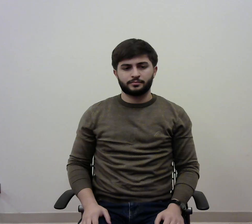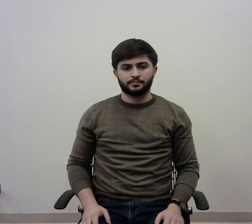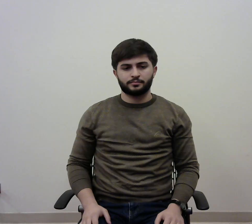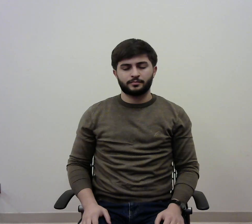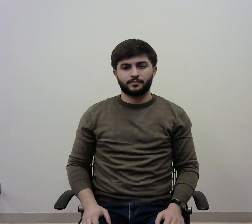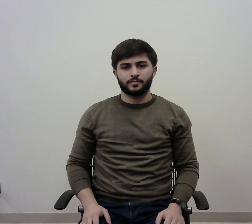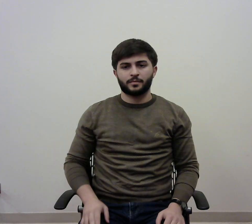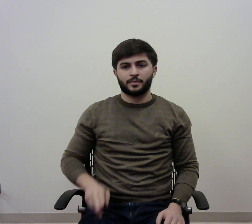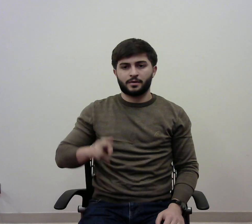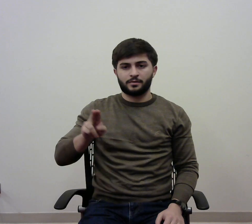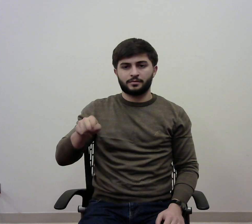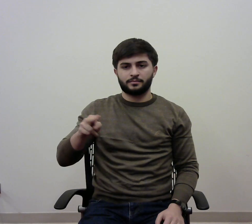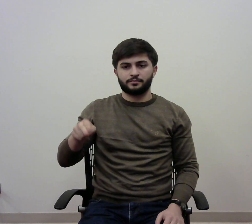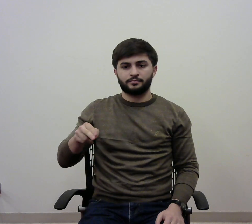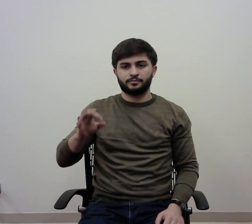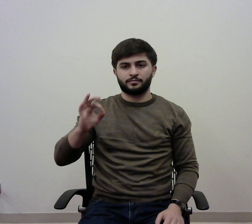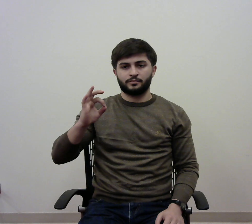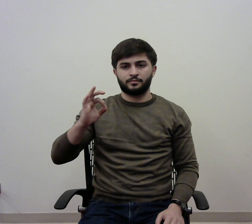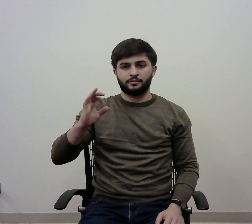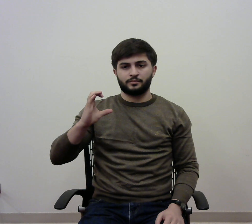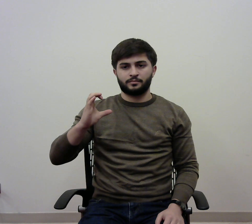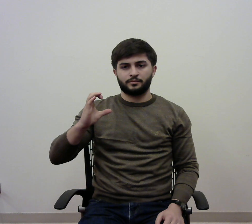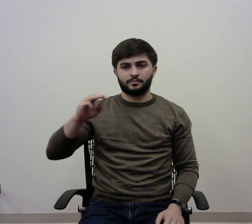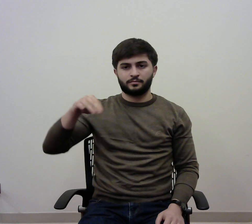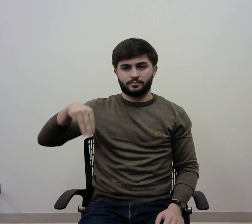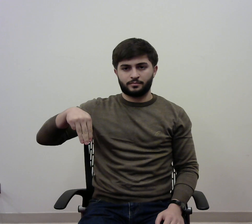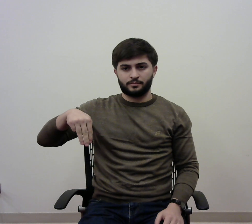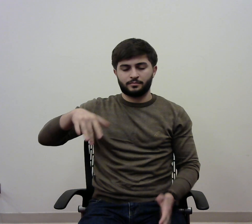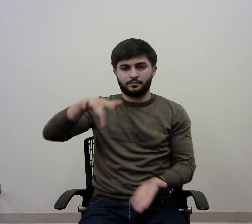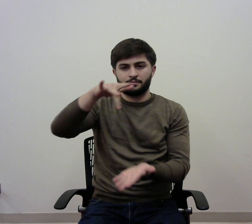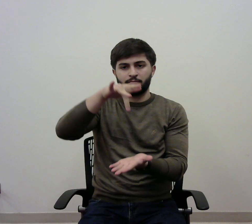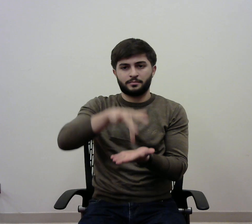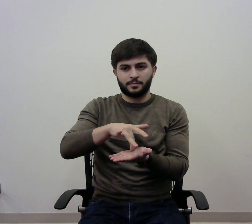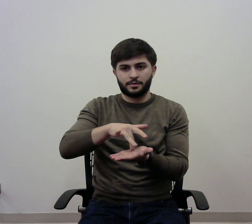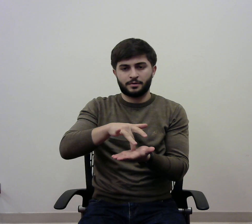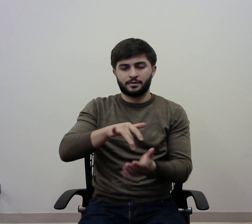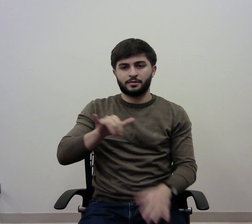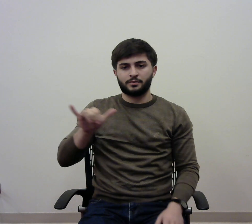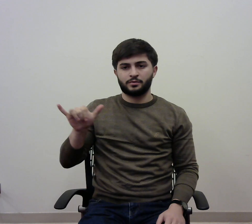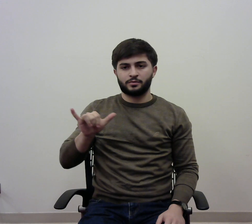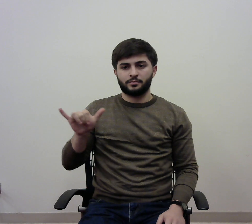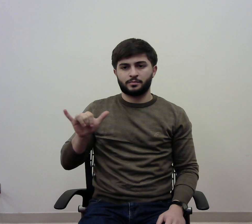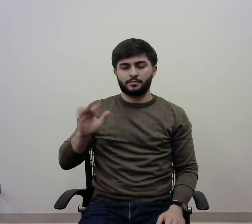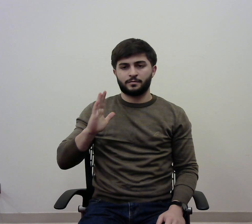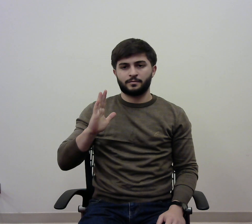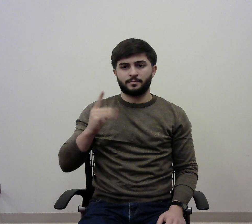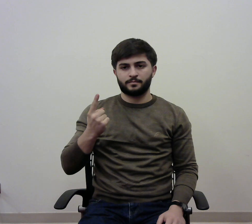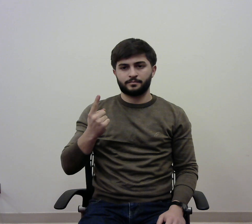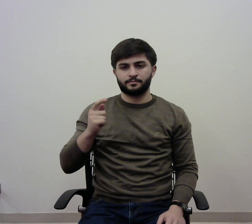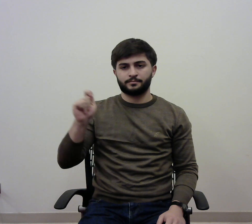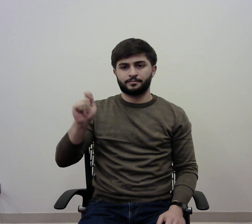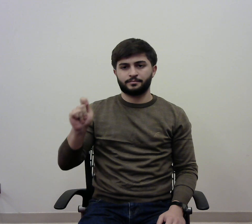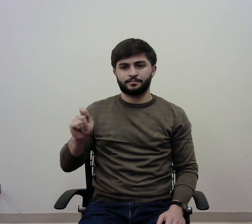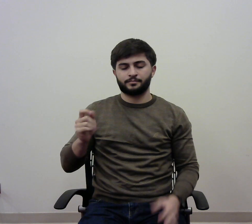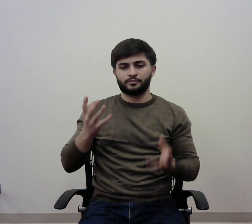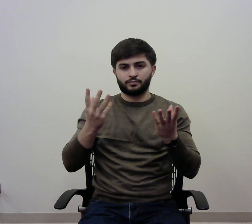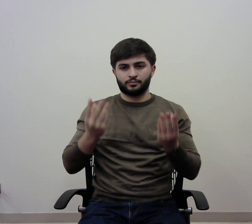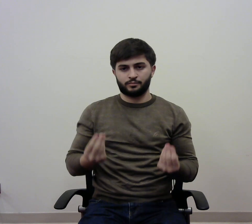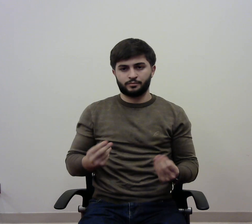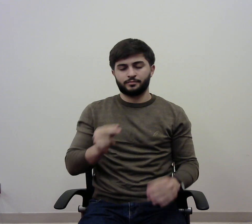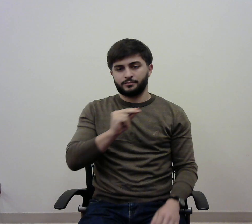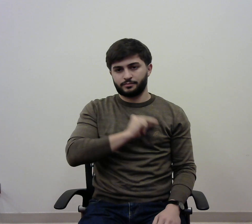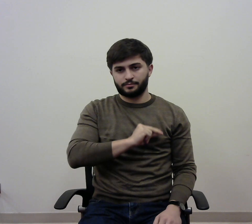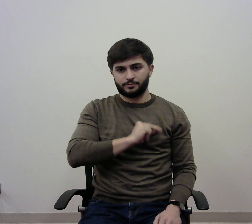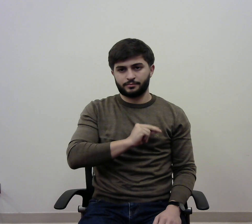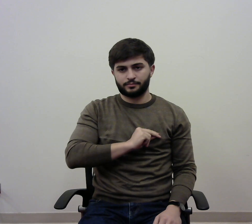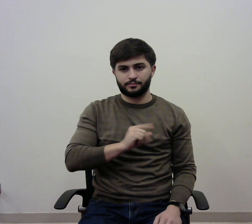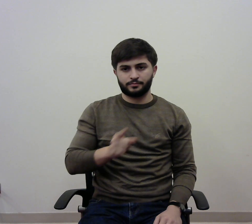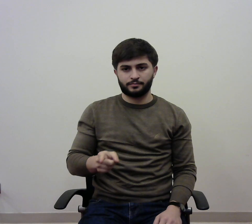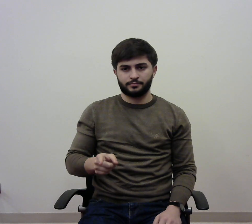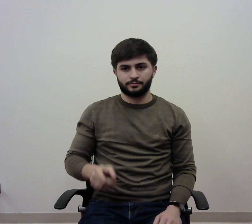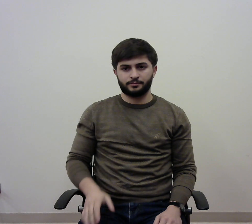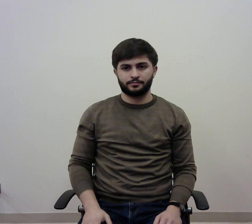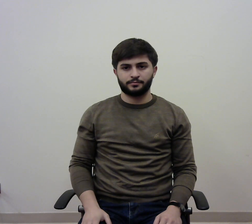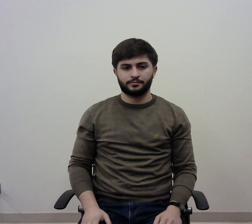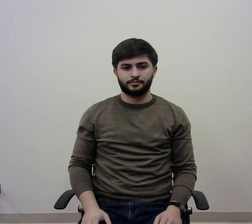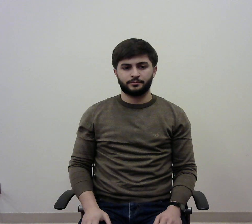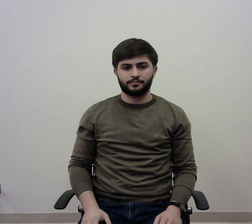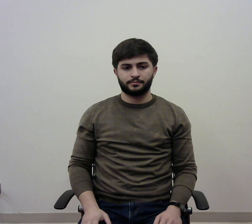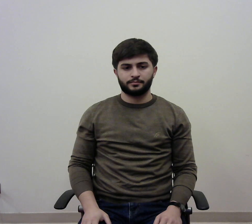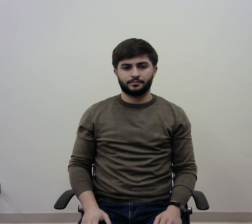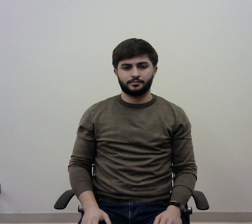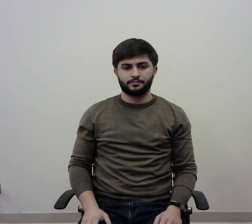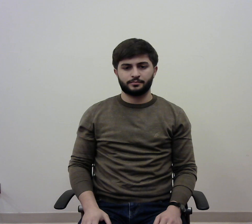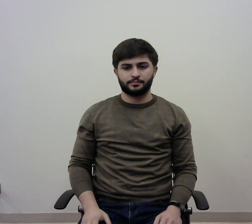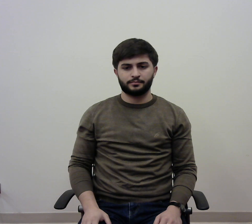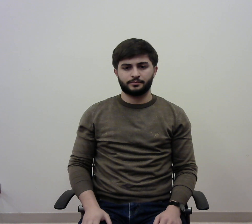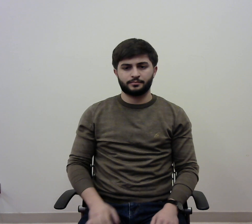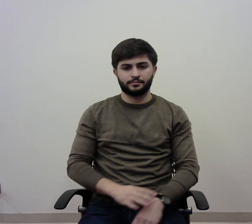DOST mərkəzləri şənbə və bazar günü işləyirmi?